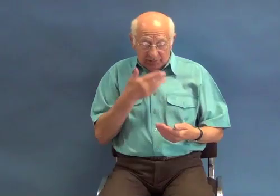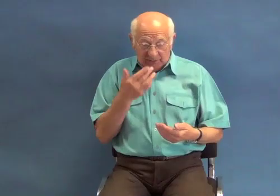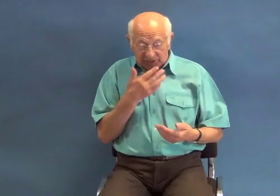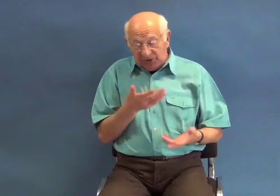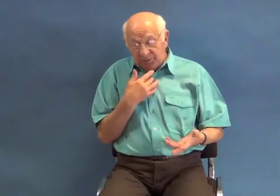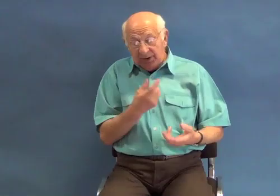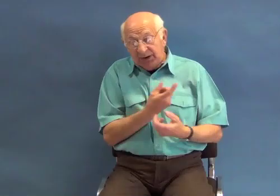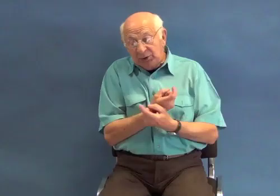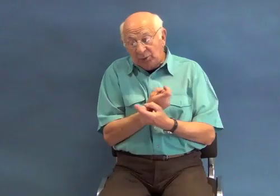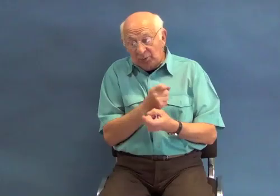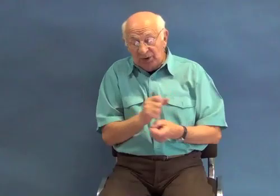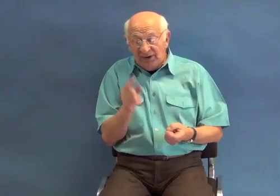Zapach trucizny.